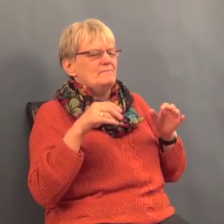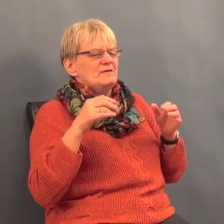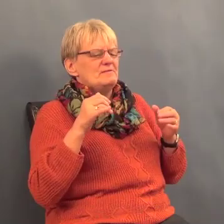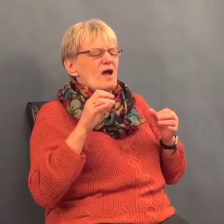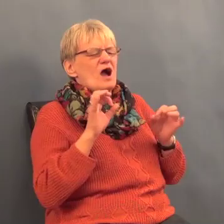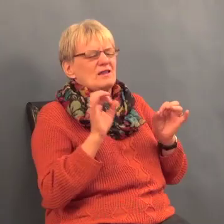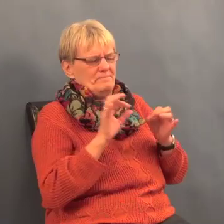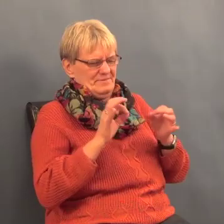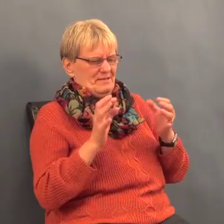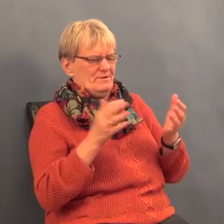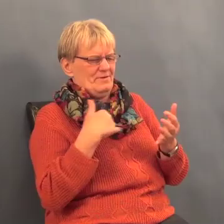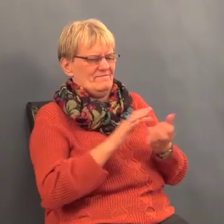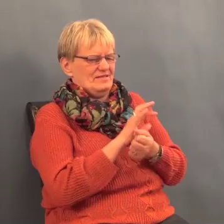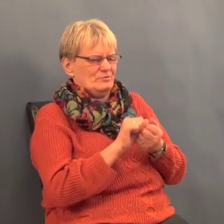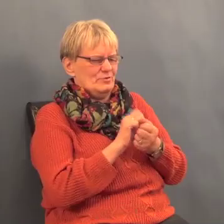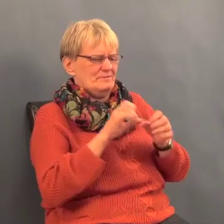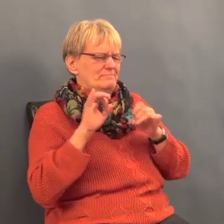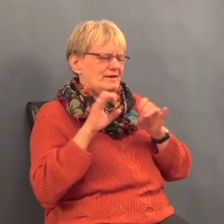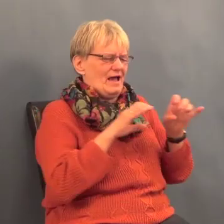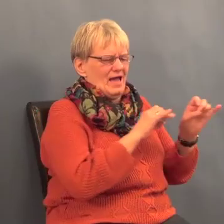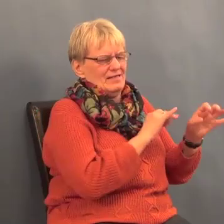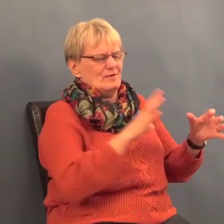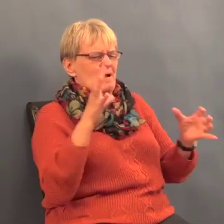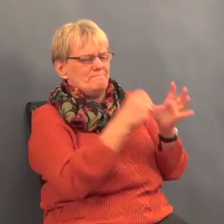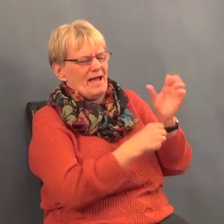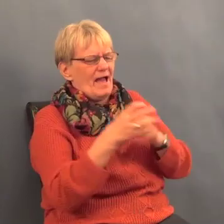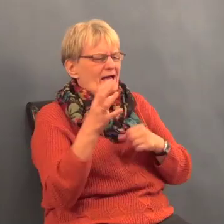Był okropny, awantury, bieganie, łapanie.